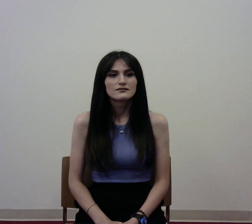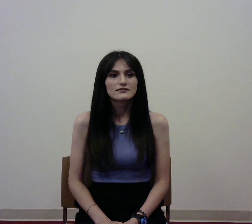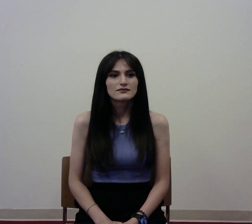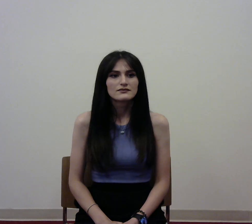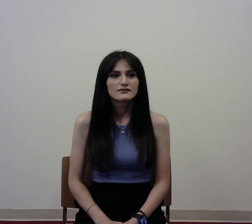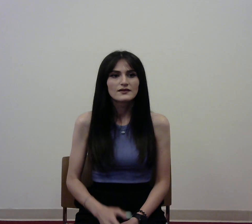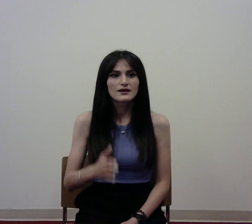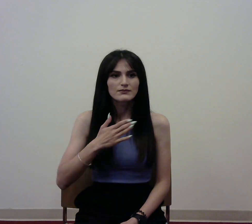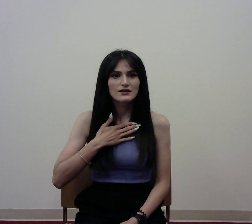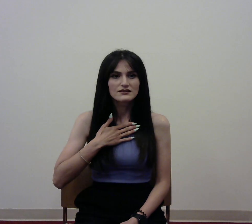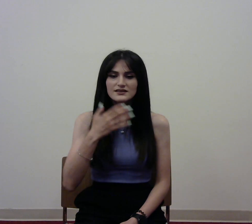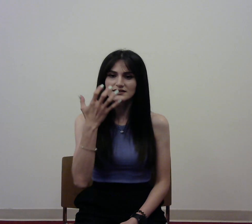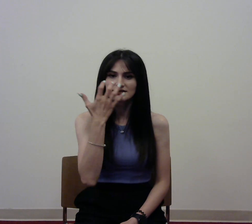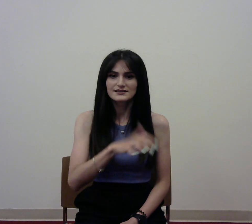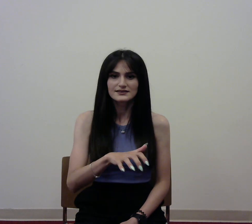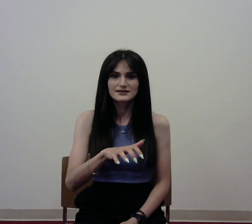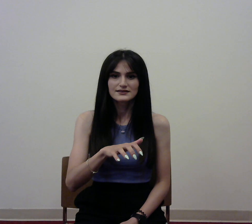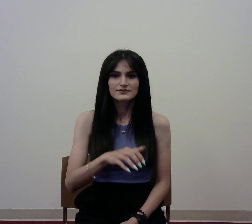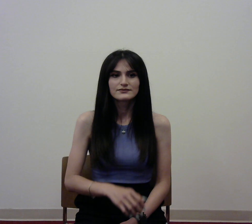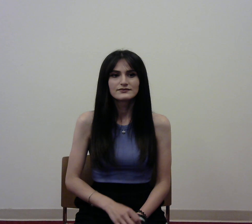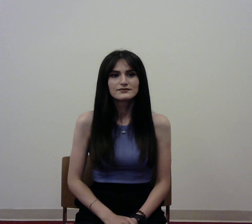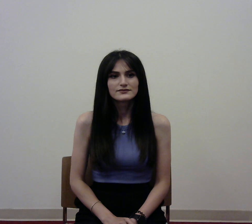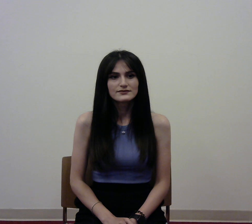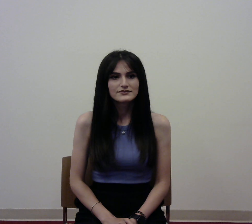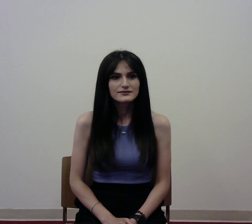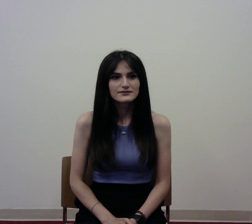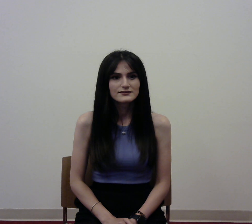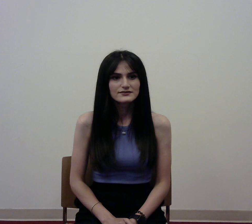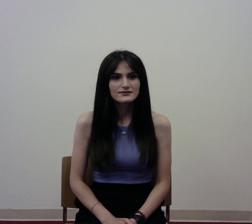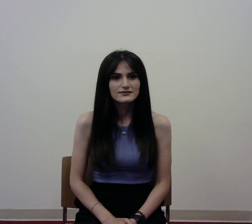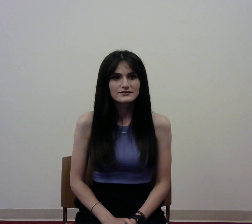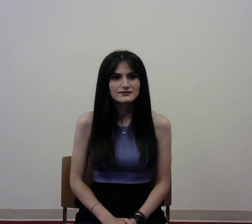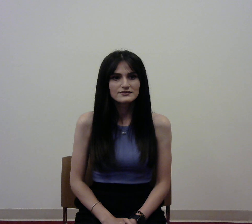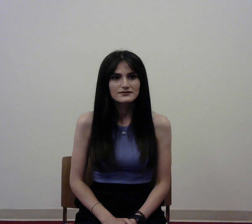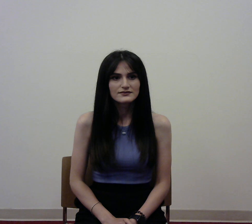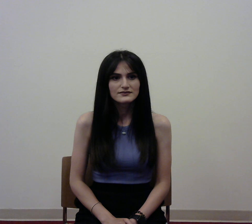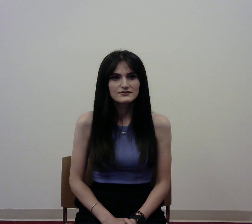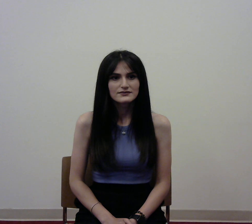Mənə istidir